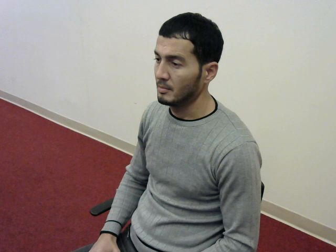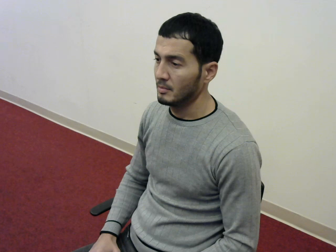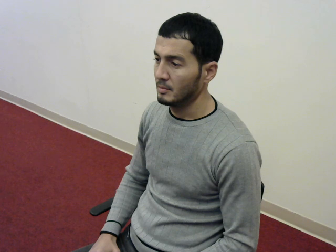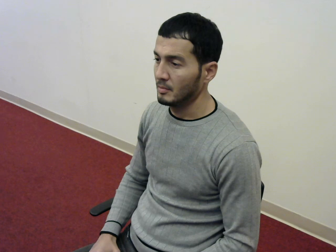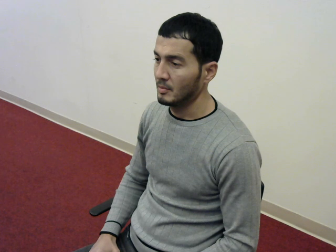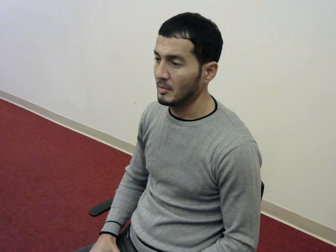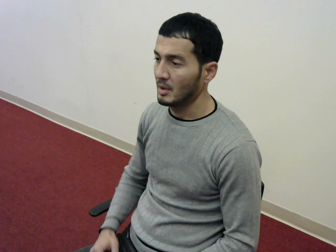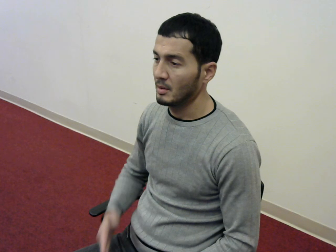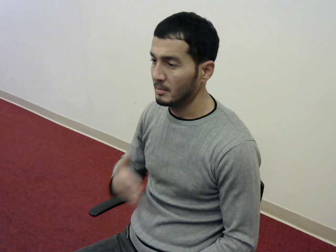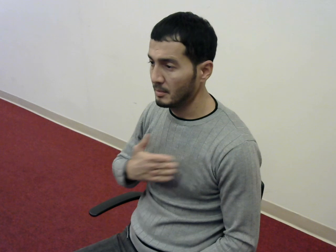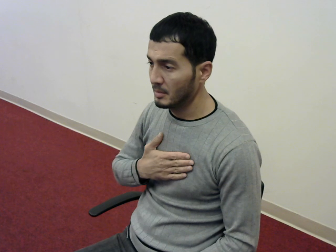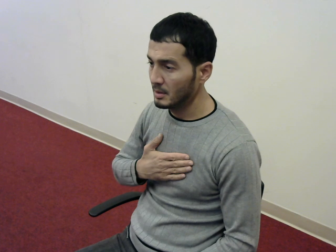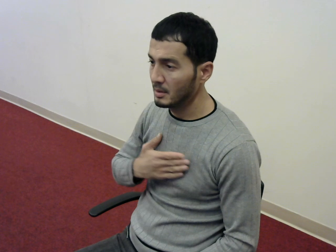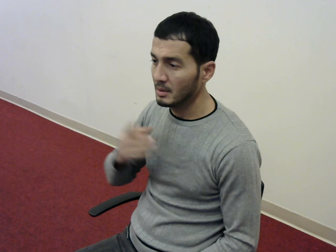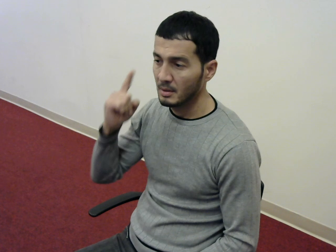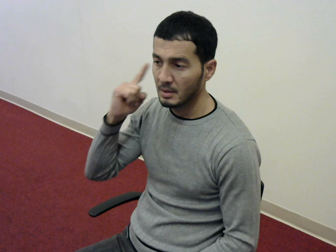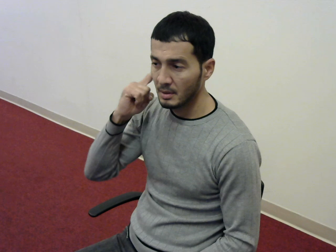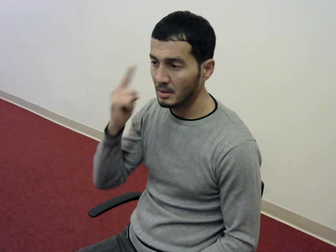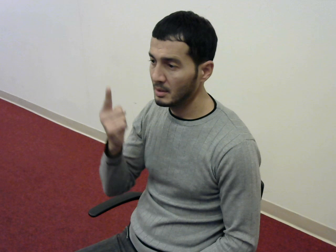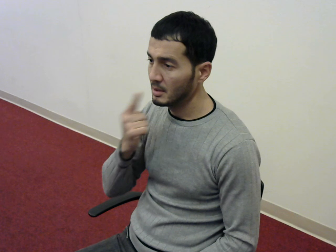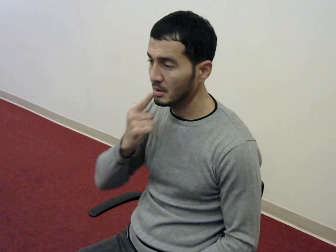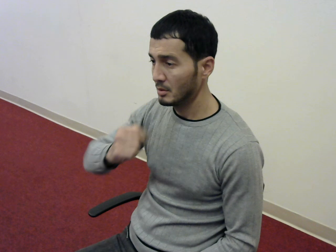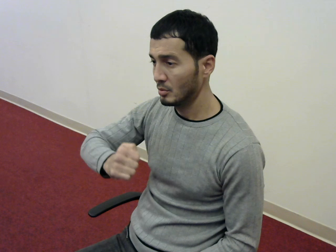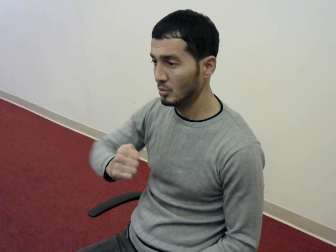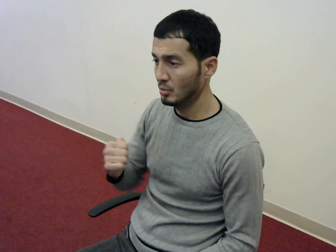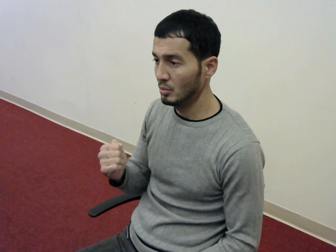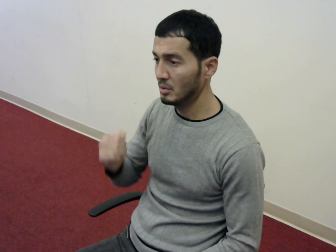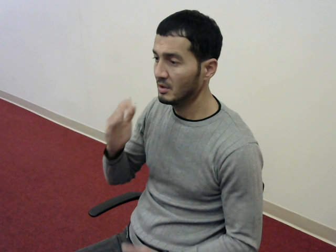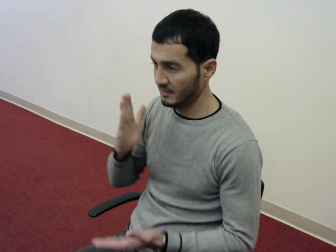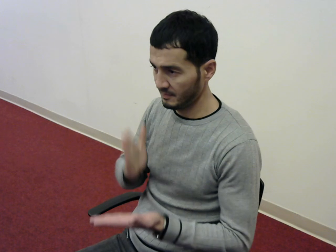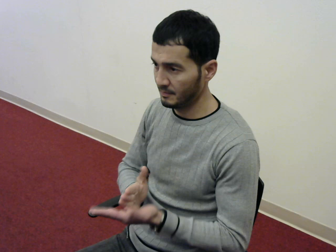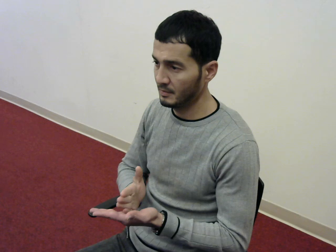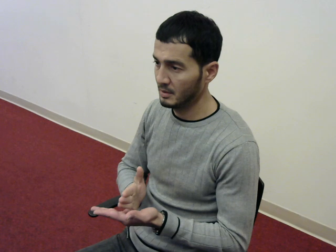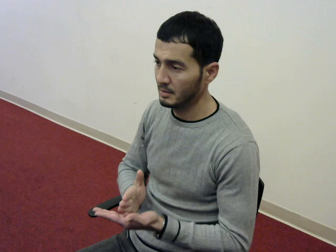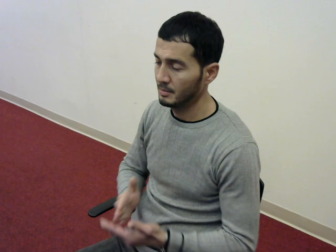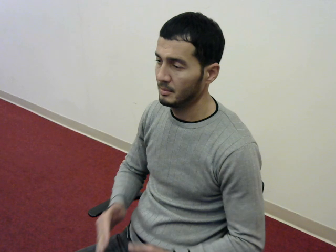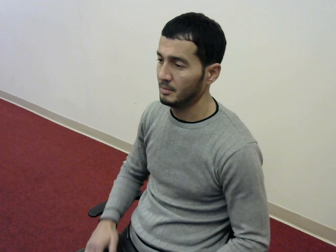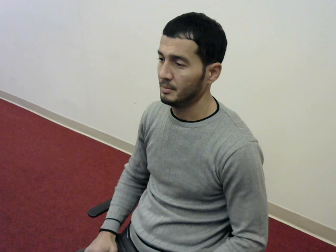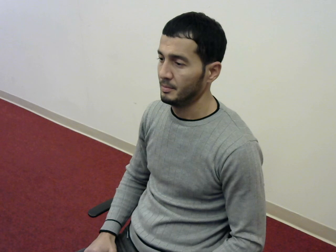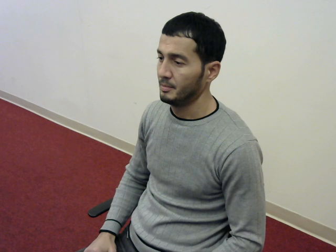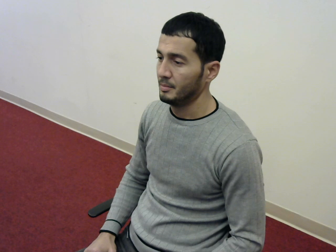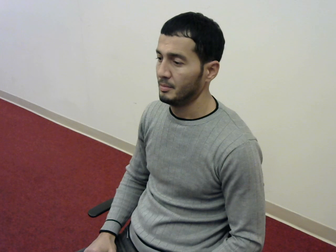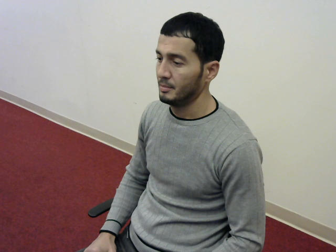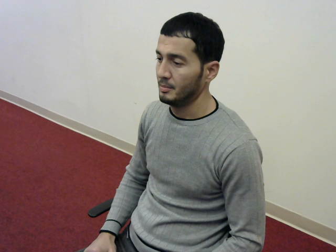Mənim eşitmə məhdudiyyətli dostlarım var